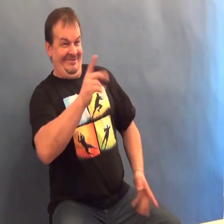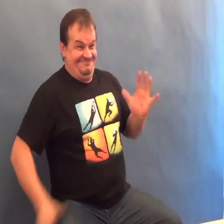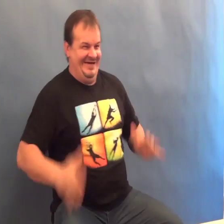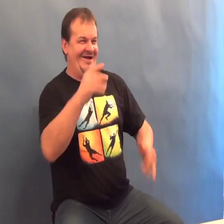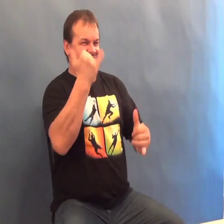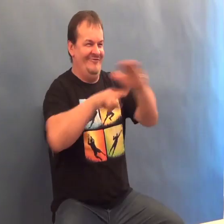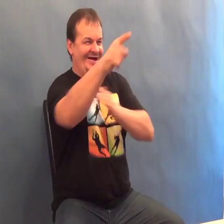A dziecko ucieka, policjant biegnie.